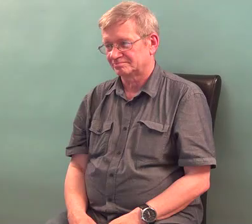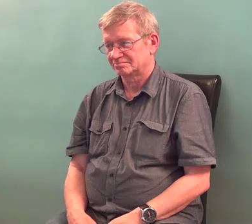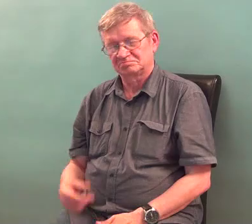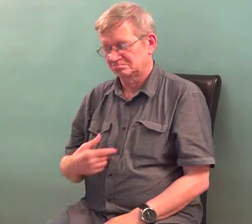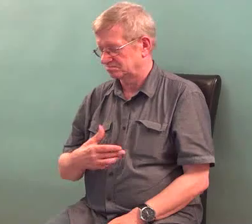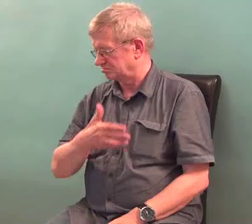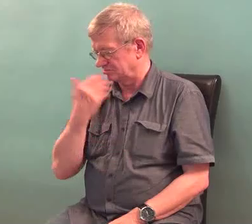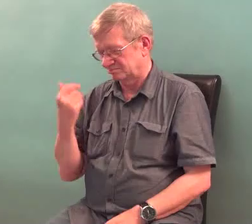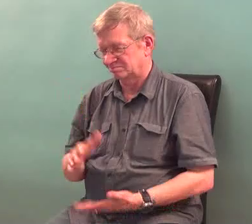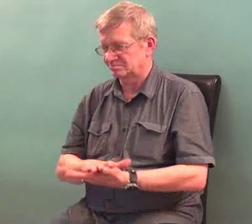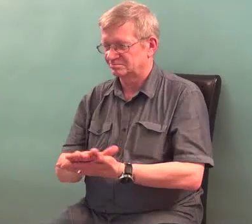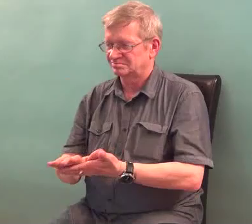Ja nie mam.